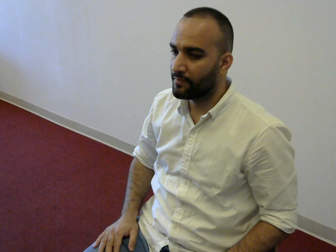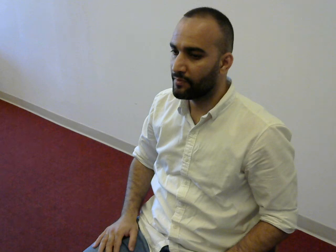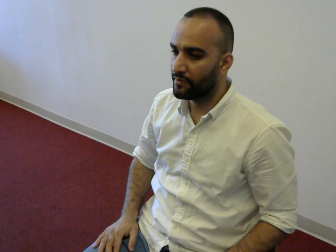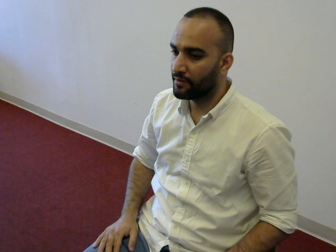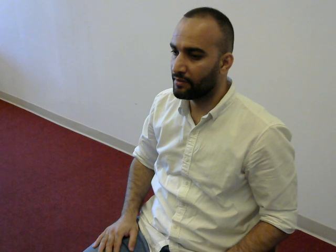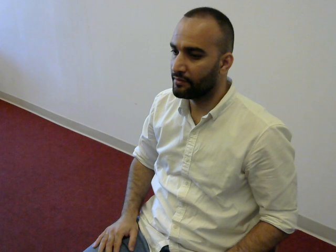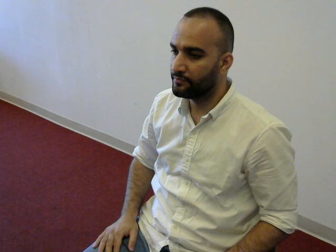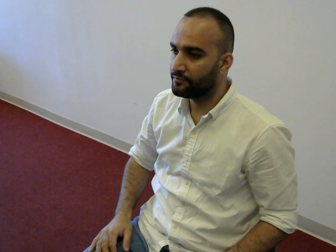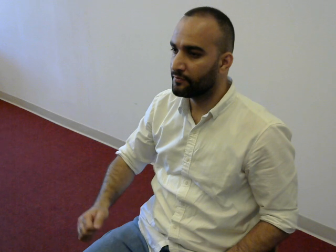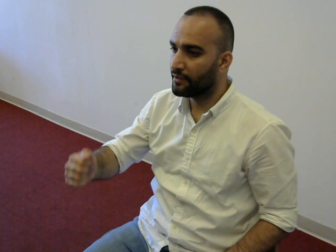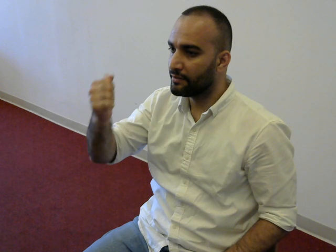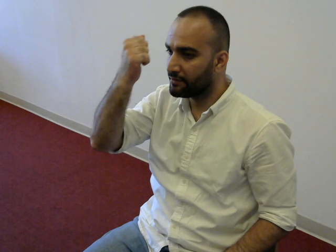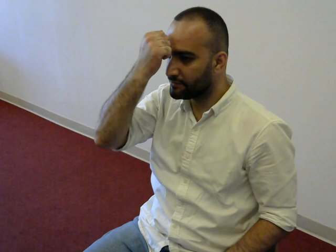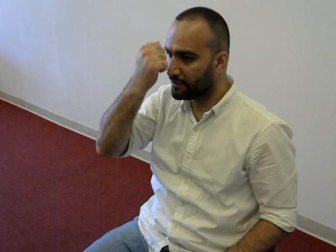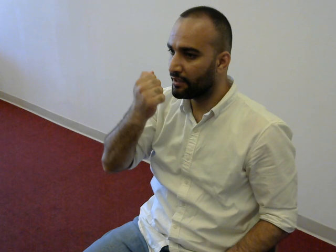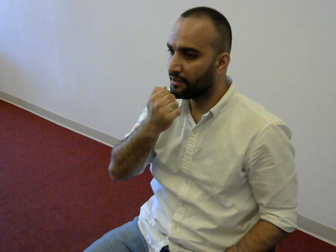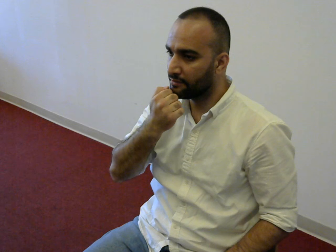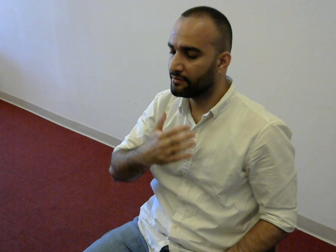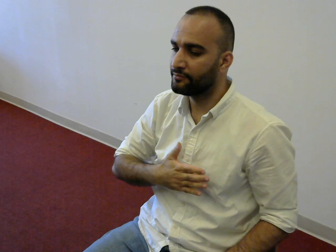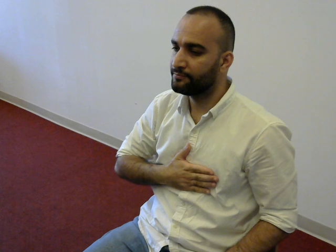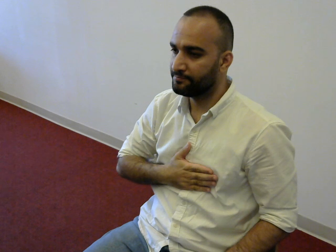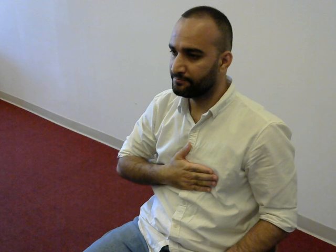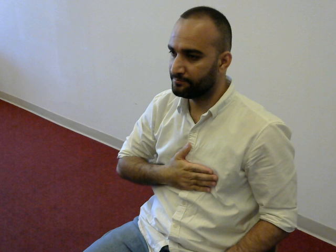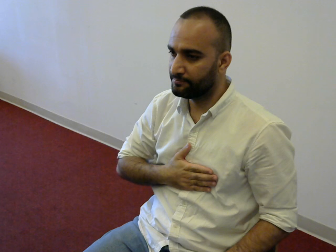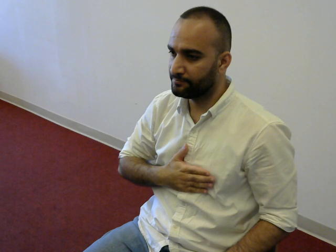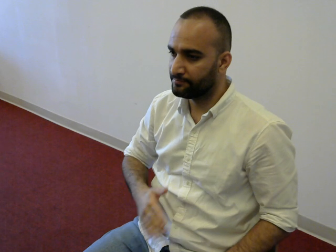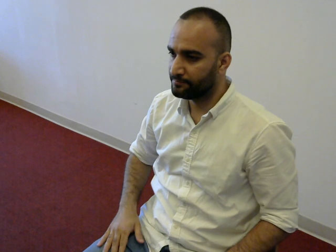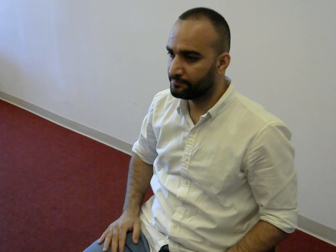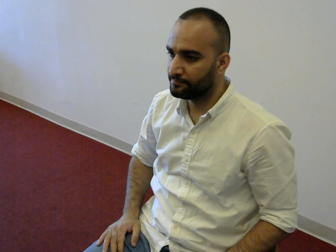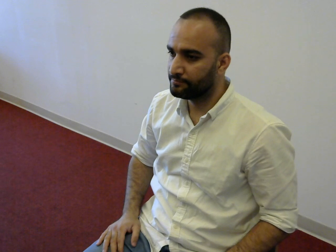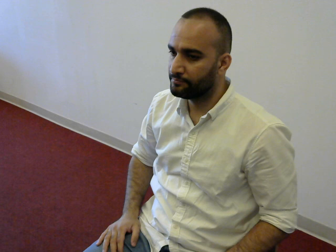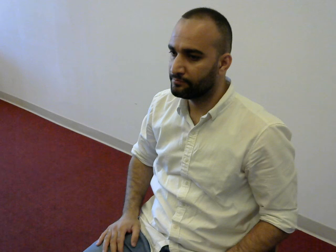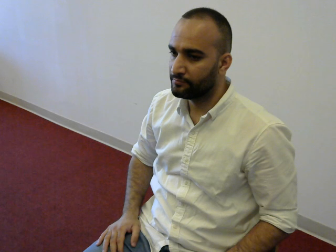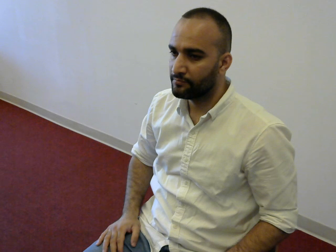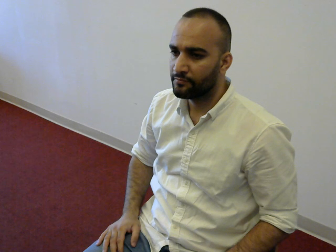Təşəkkür edirəm